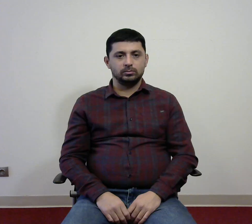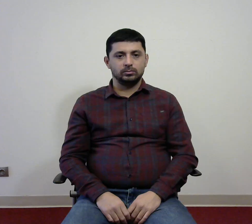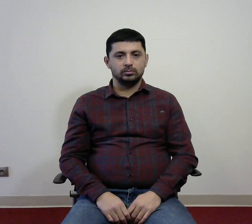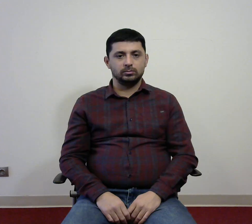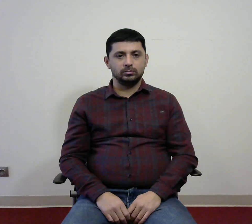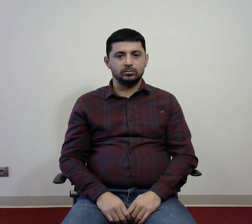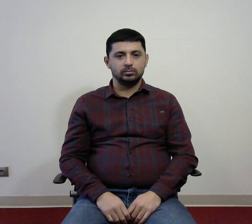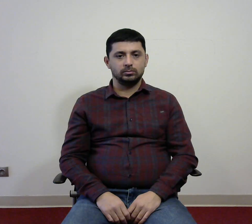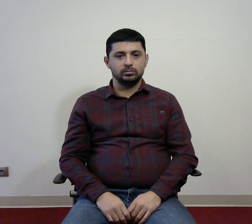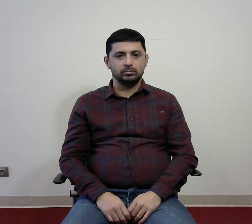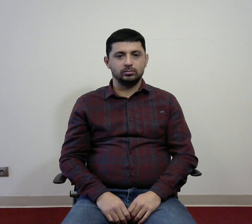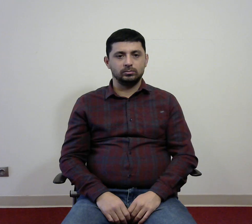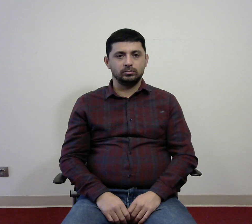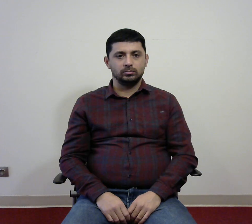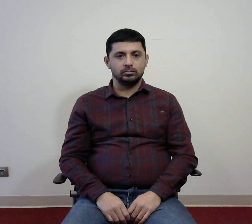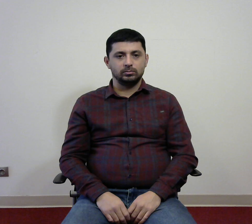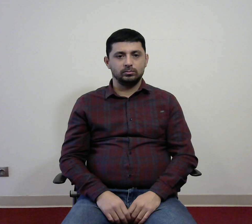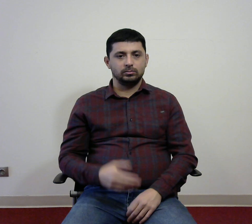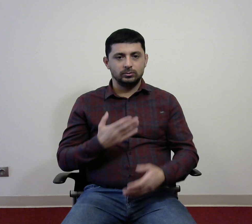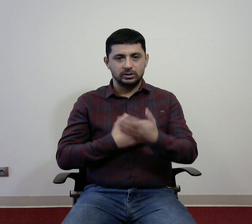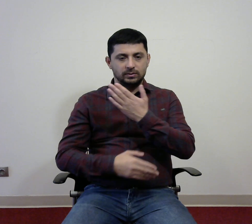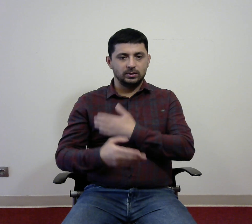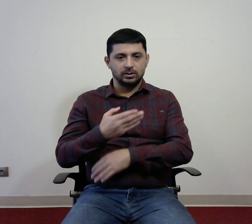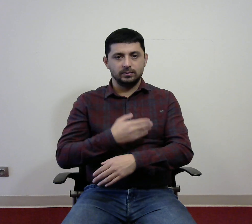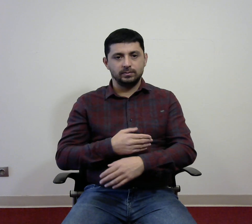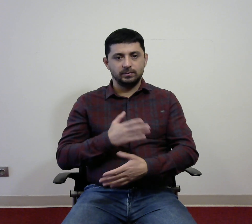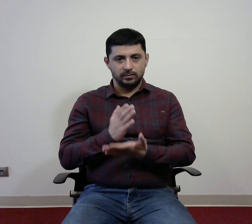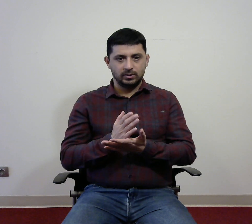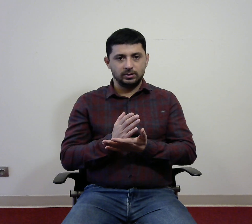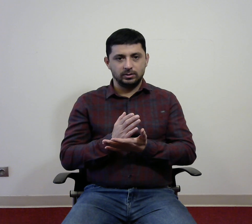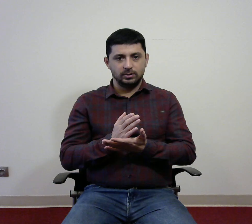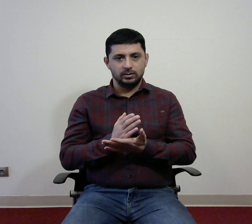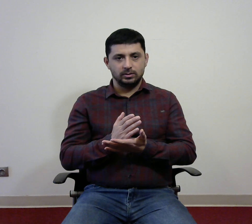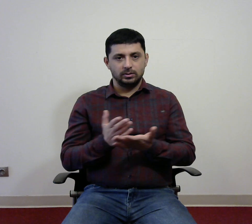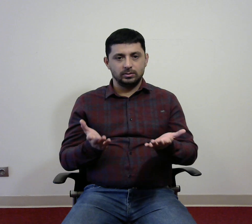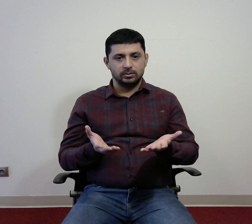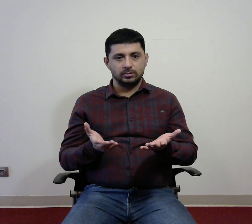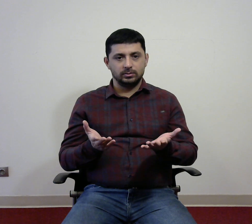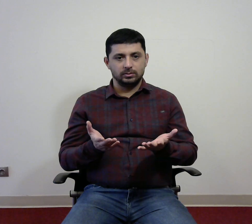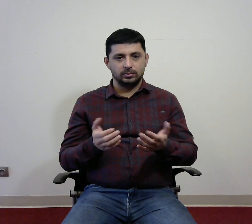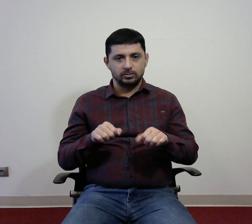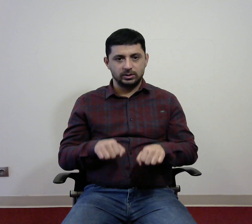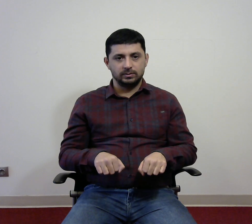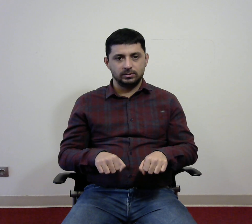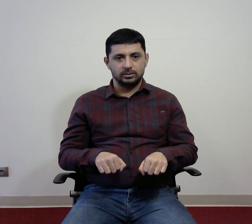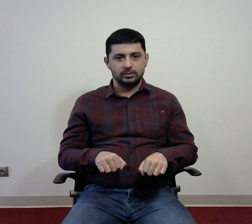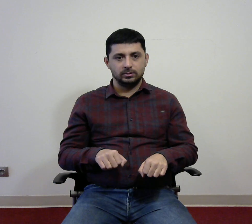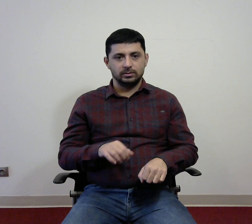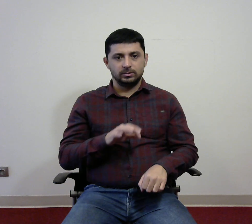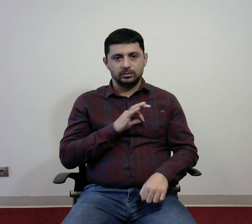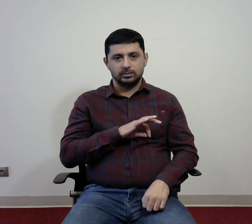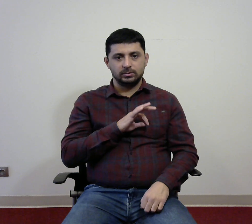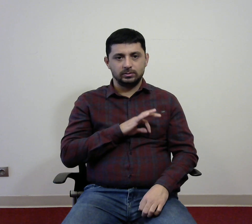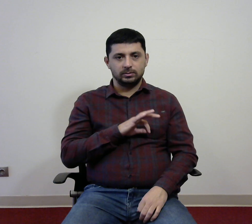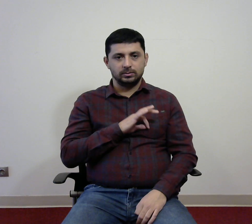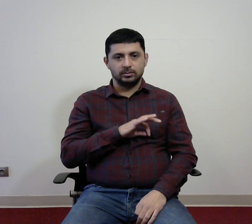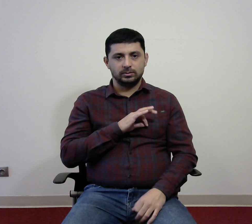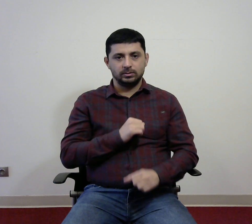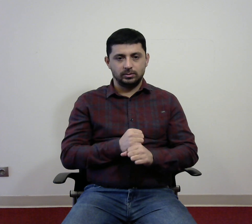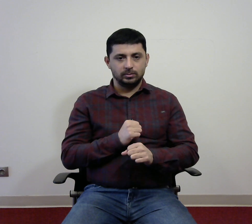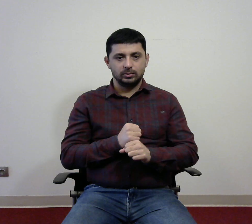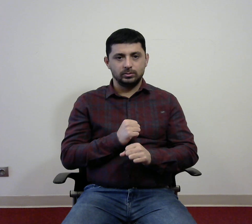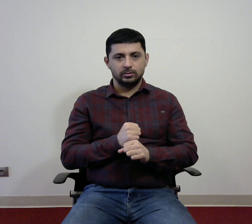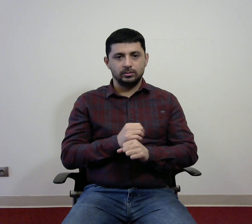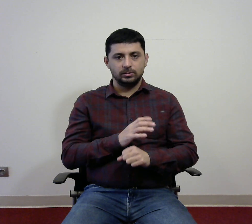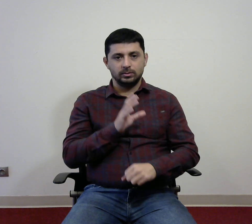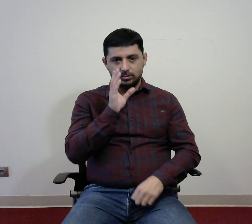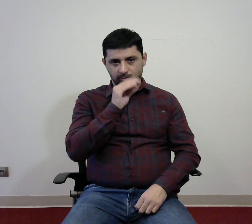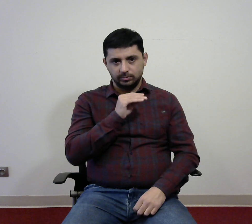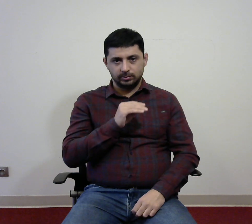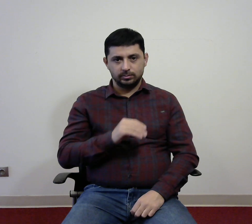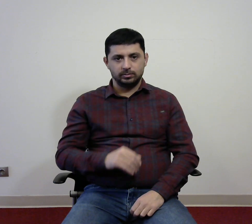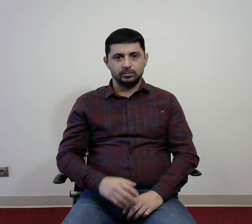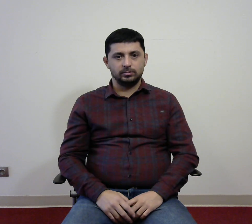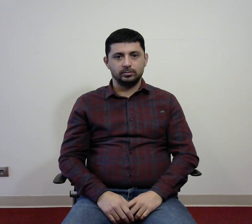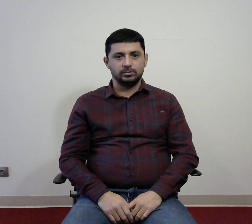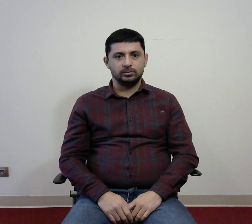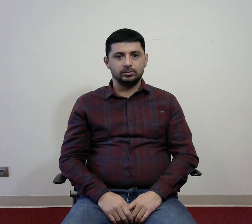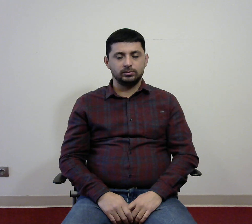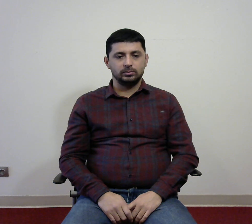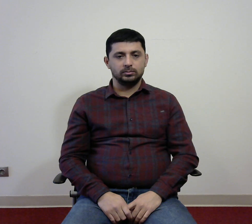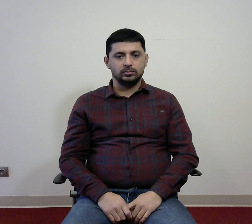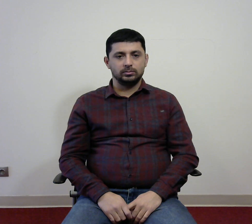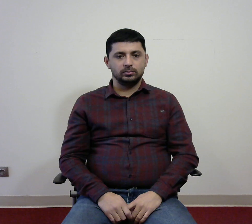Əlilliyim var, hansı hüquqlardan istifadə edə bilərəm?